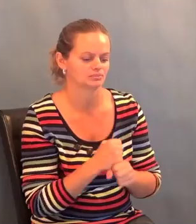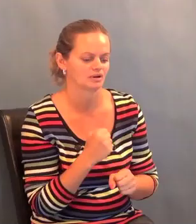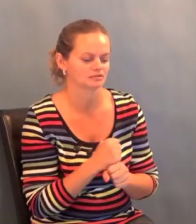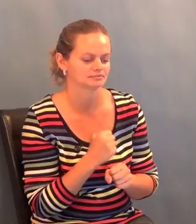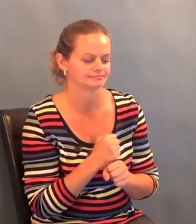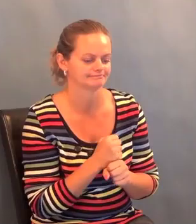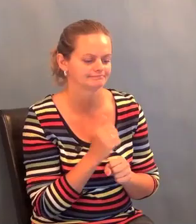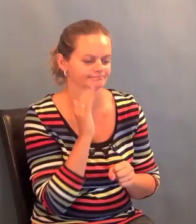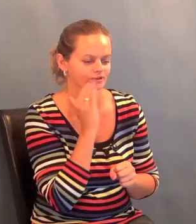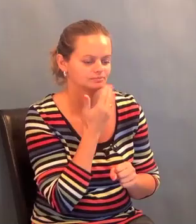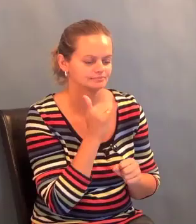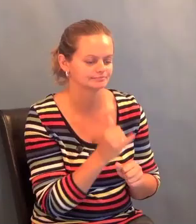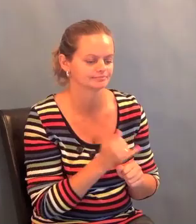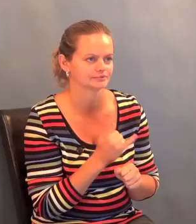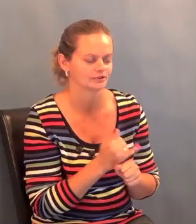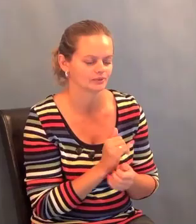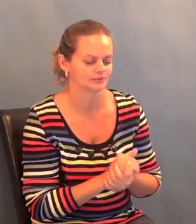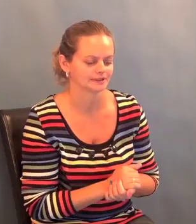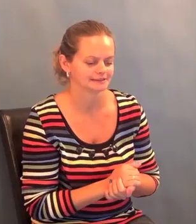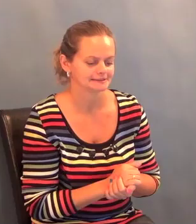W piątek po południu mam zajęte z powodu pracy.